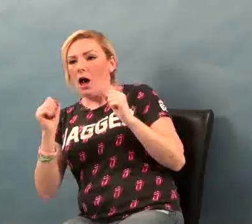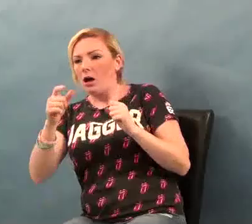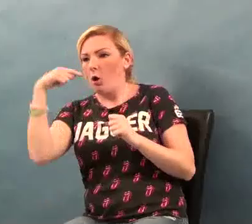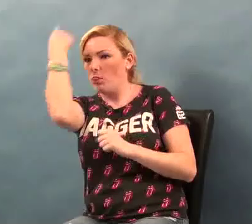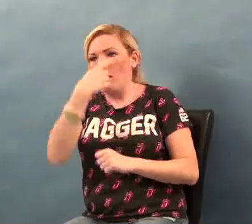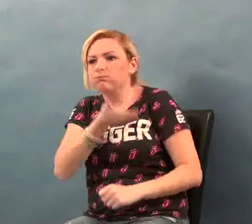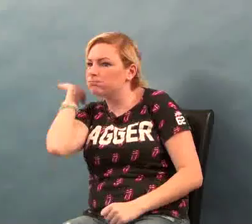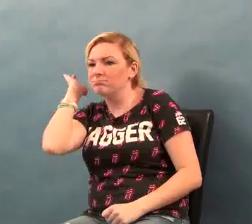To coś nie miało głowy.